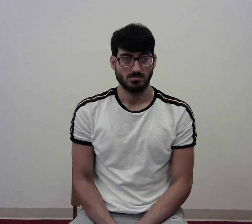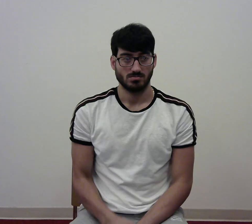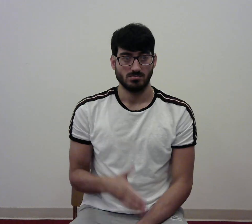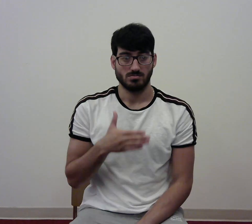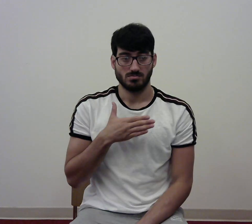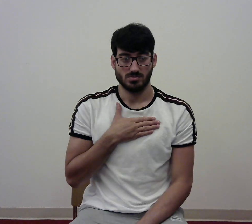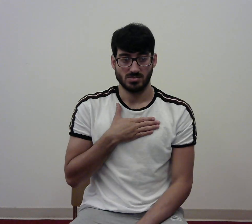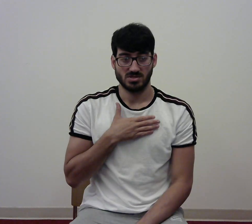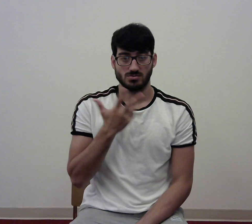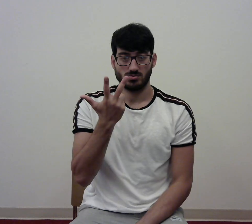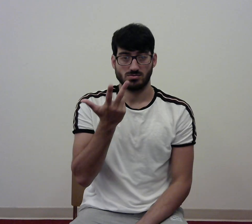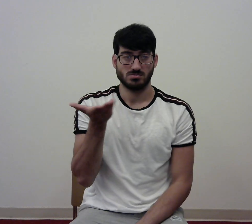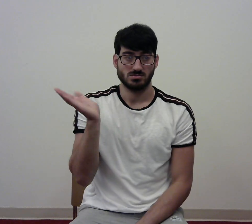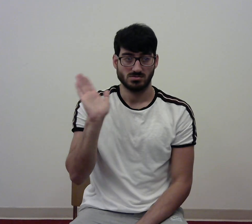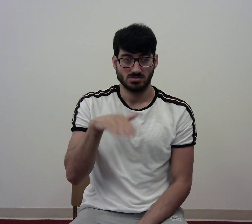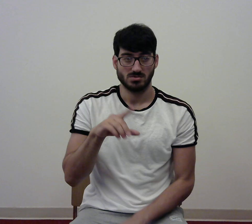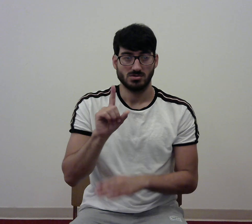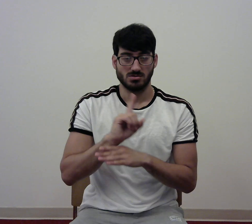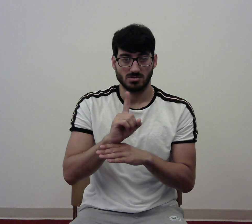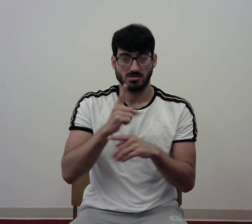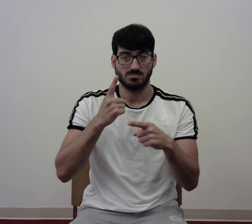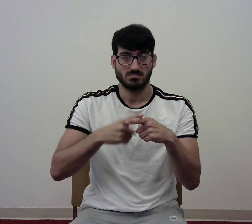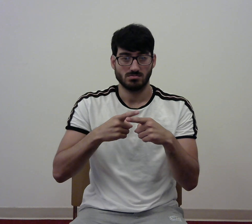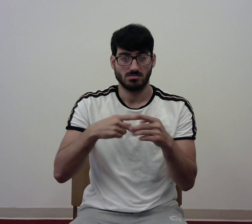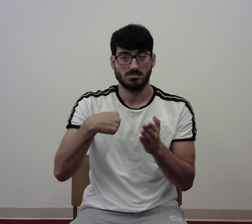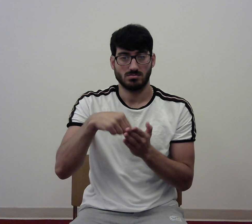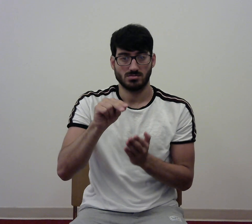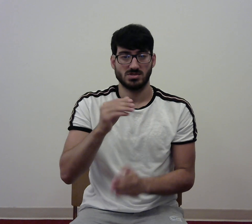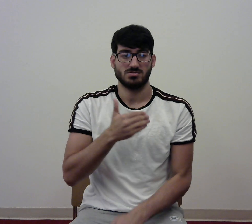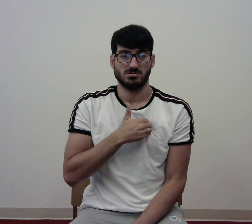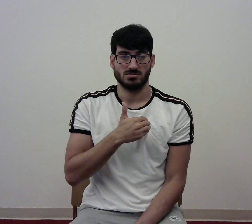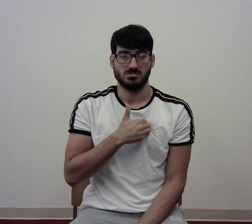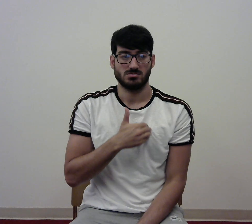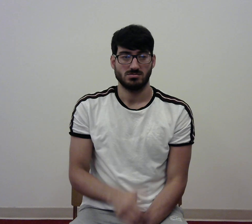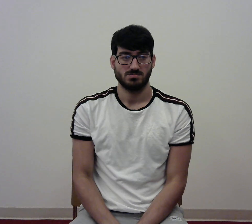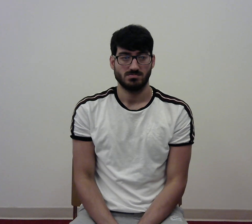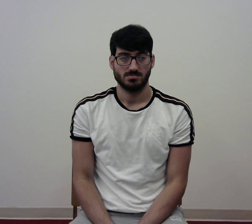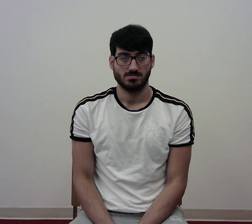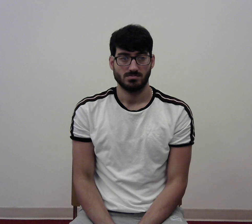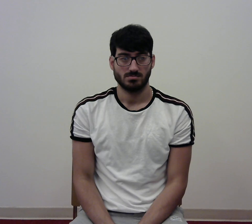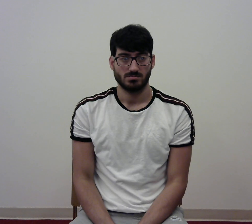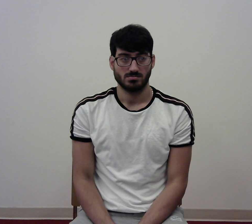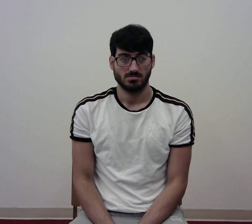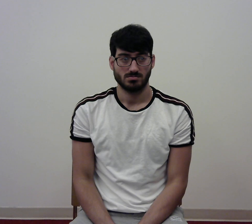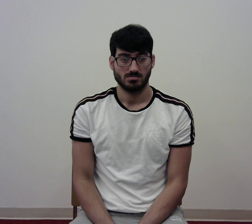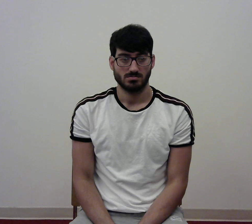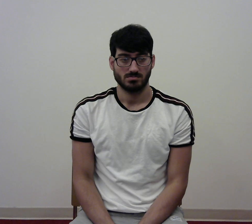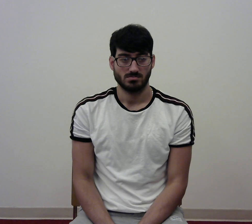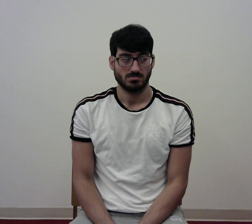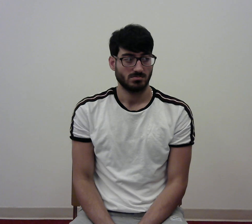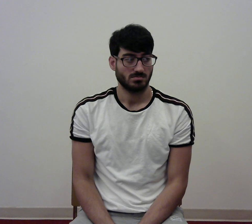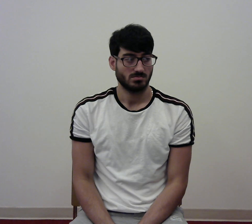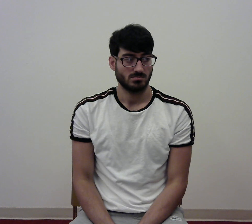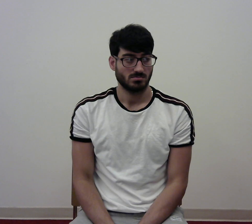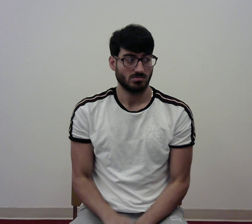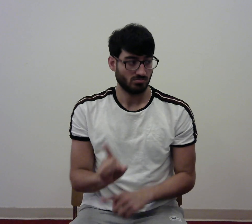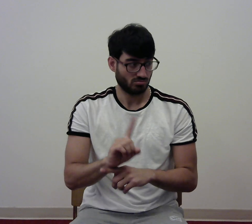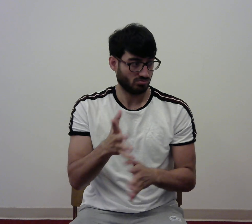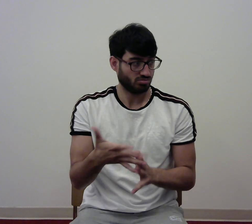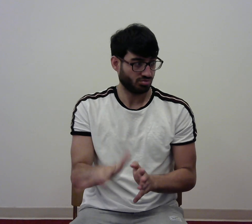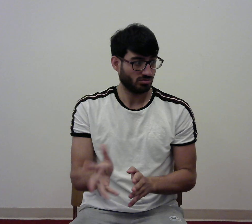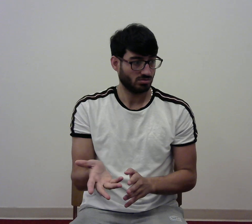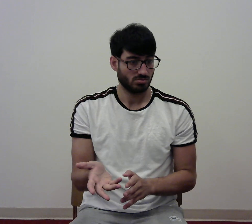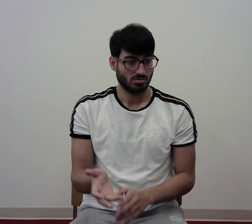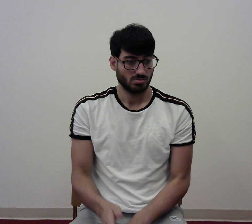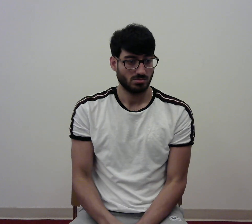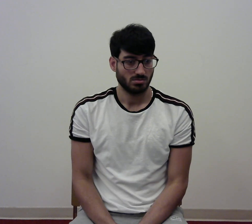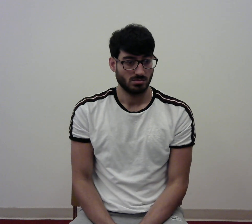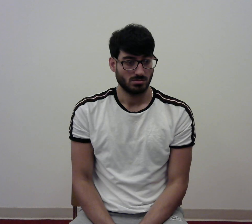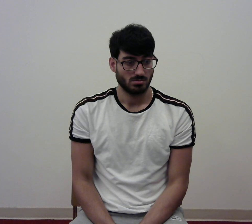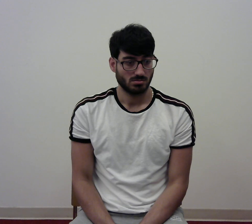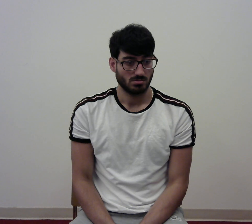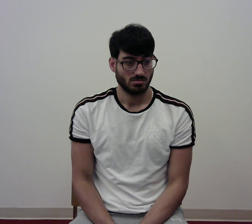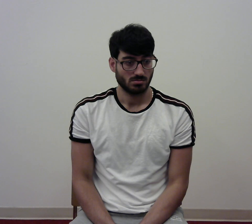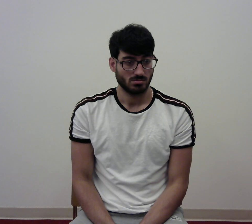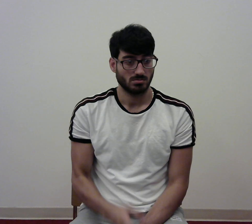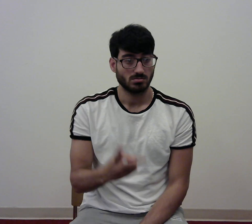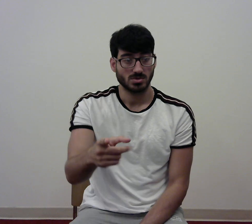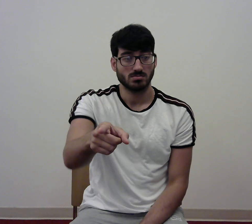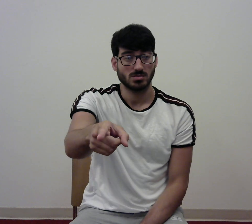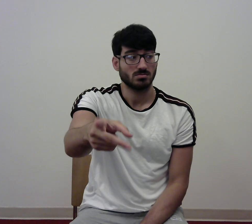Mən 3 ədəd qələm almaq istərdim